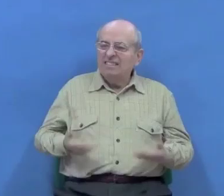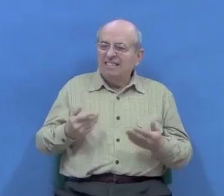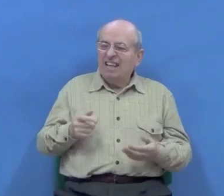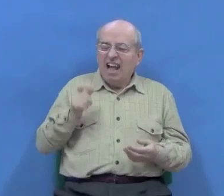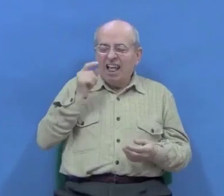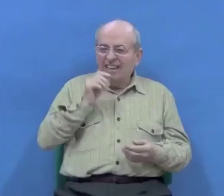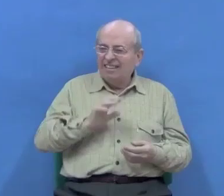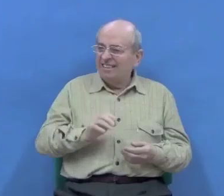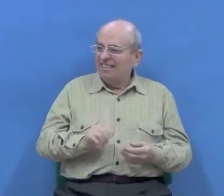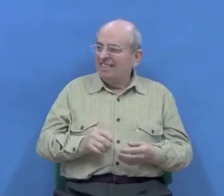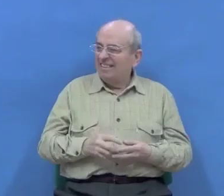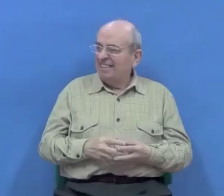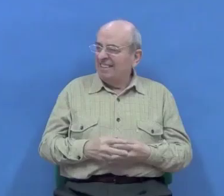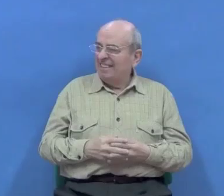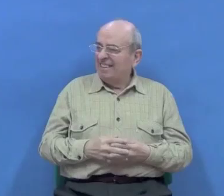Powinna wstawać, a nie spać.